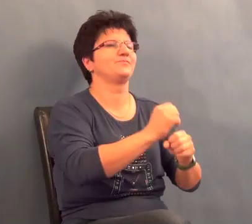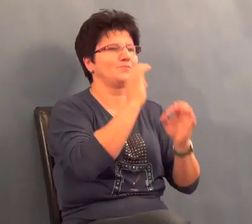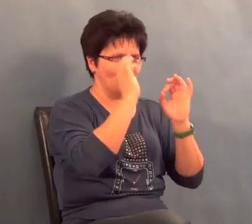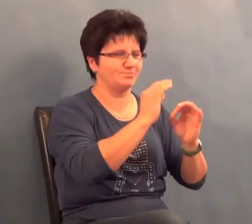Dobrze.